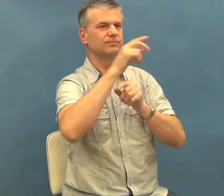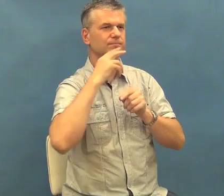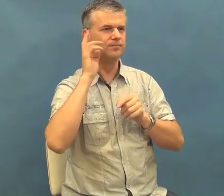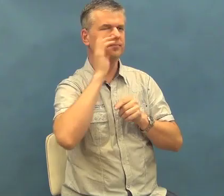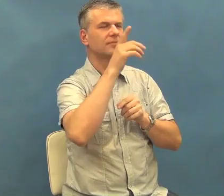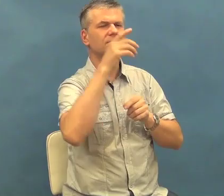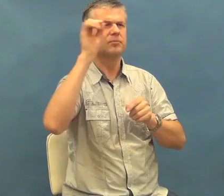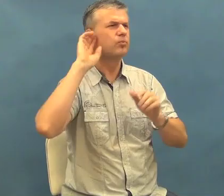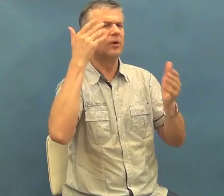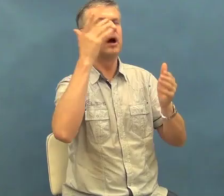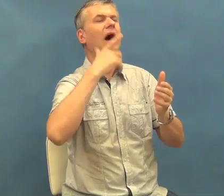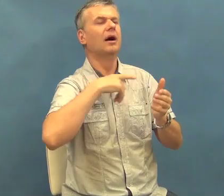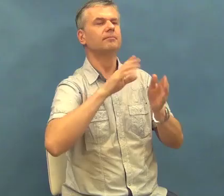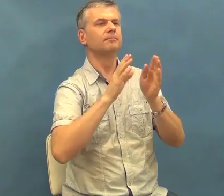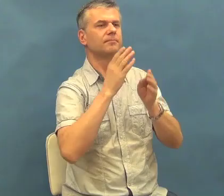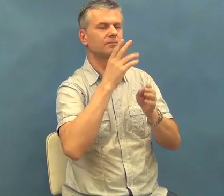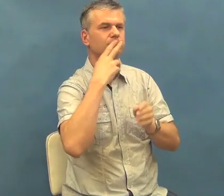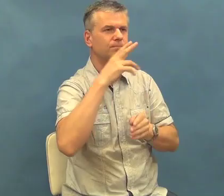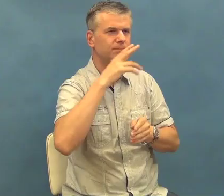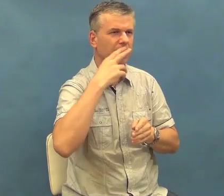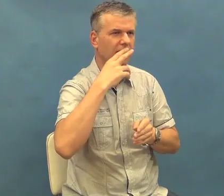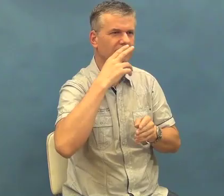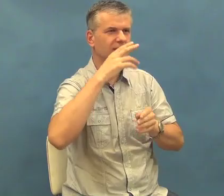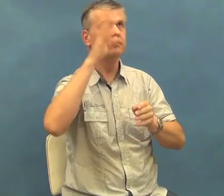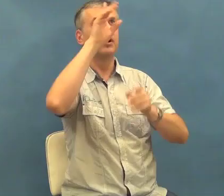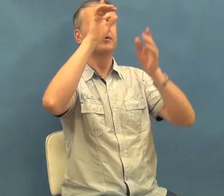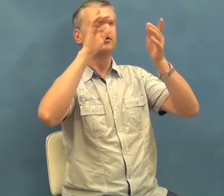Okazało się, że alarm uruchomił czujnik, bo ktoś palił papierosa.